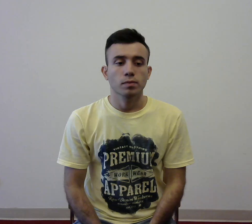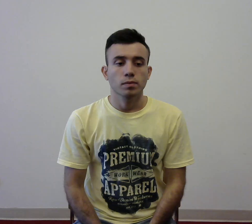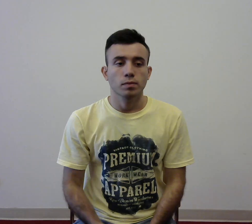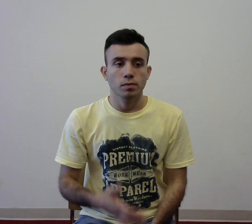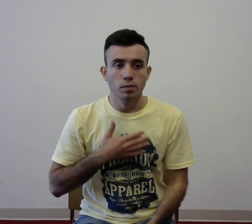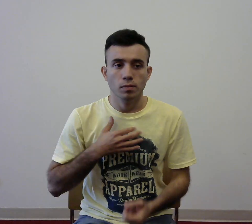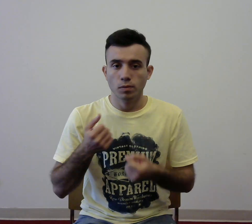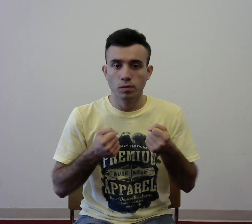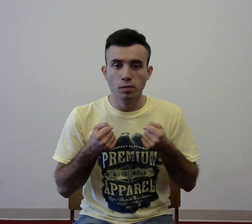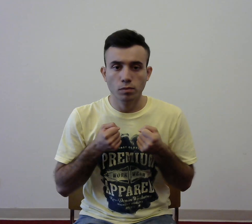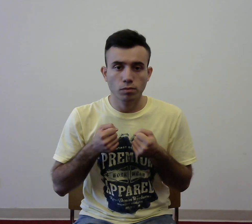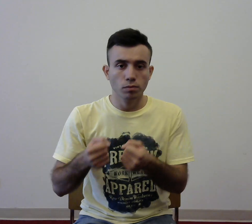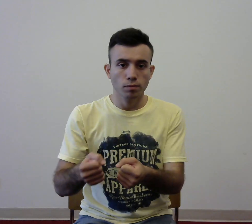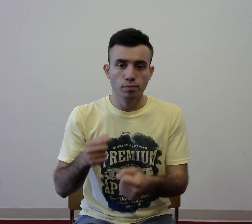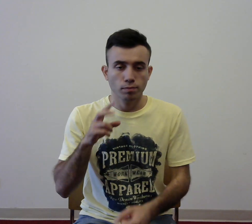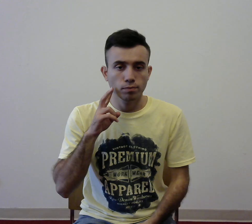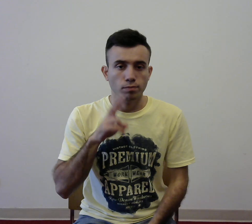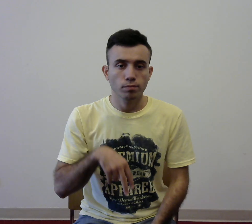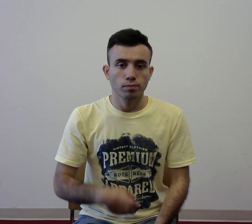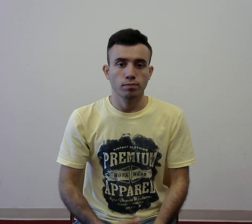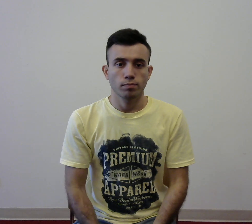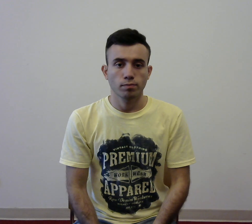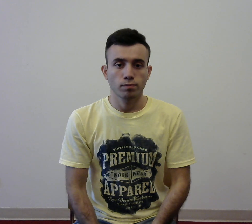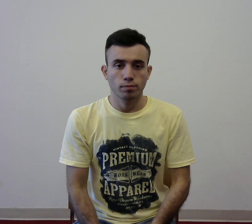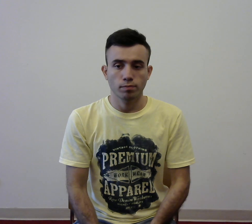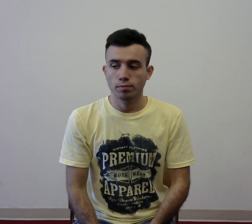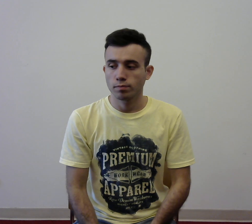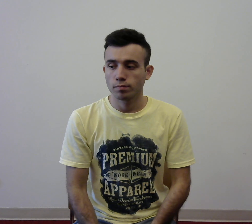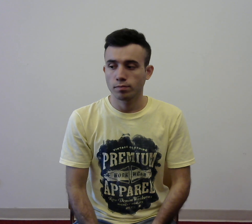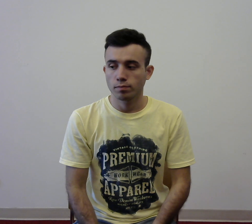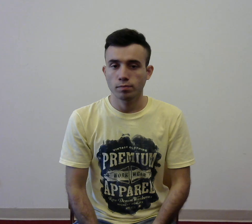Mən avtomobil sürə bilmirəm